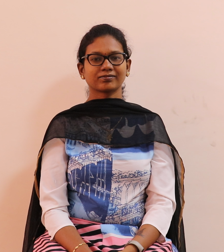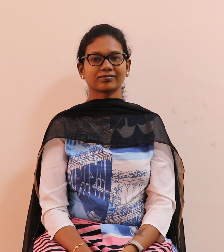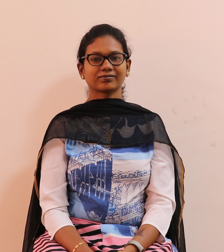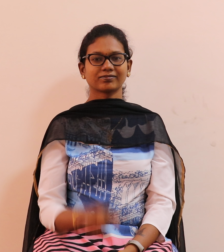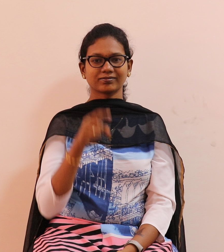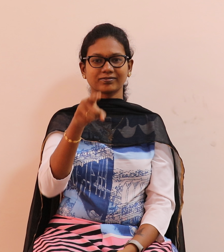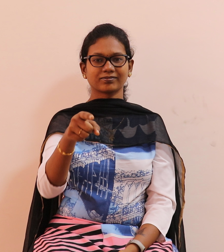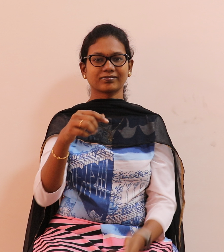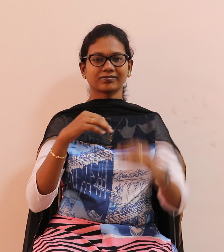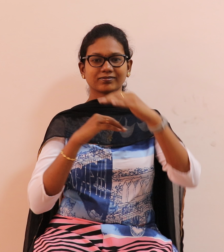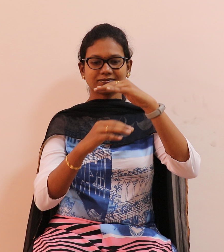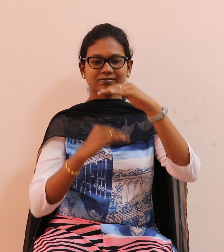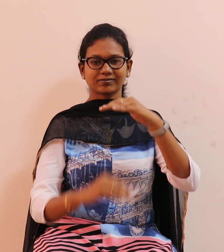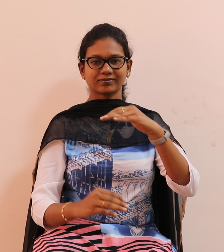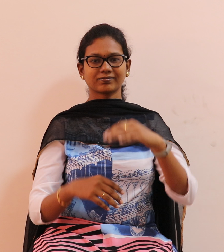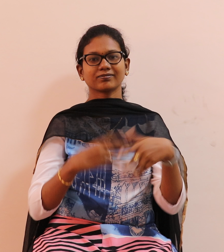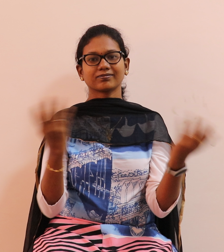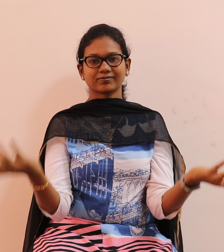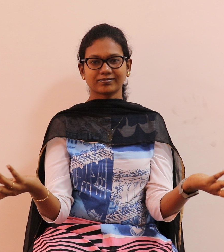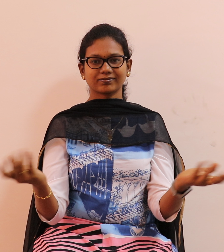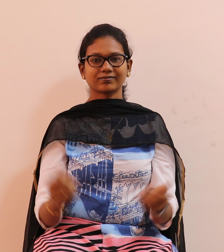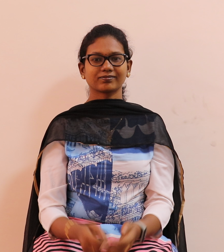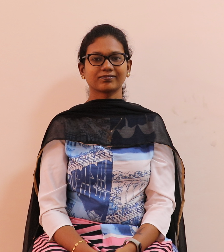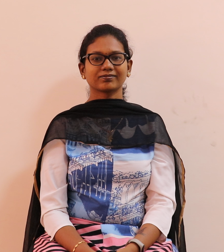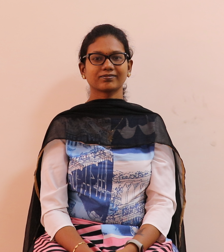are you hiding something